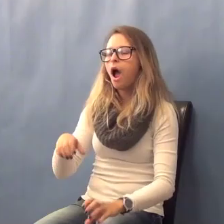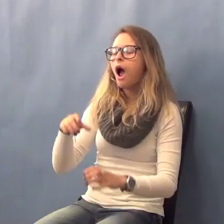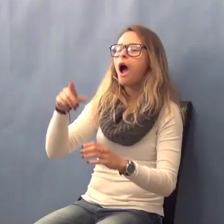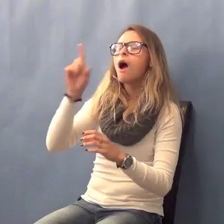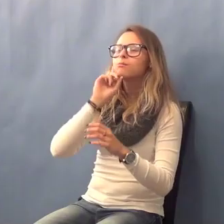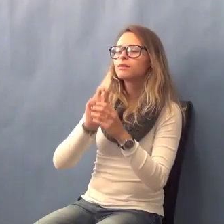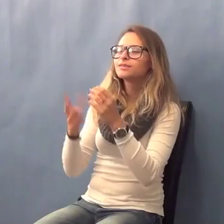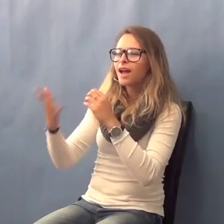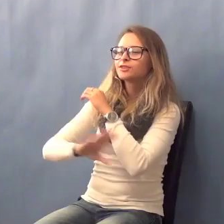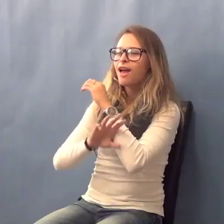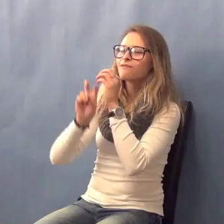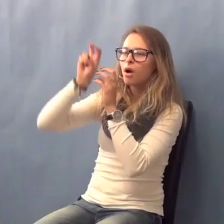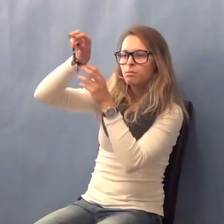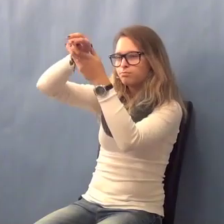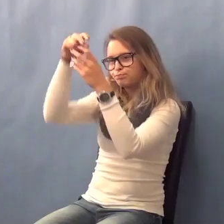Chłopak wszedł na drzewo, ale spadł.